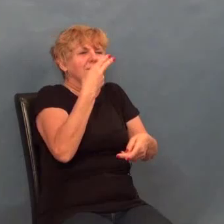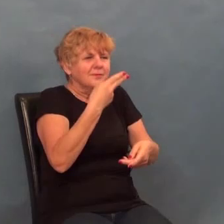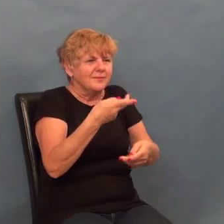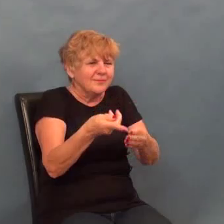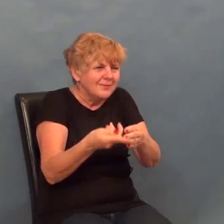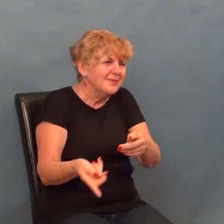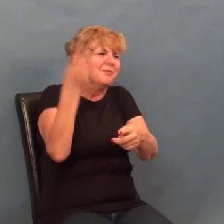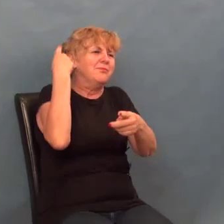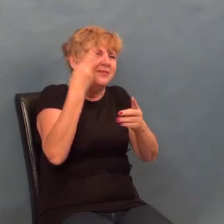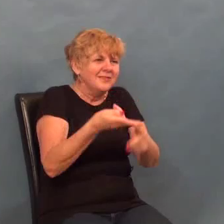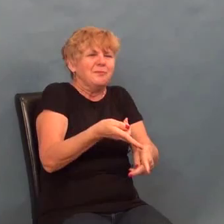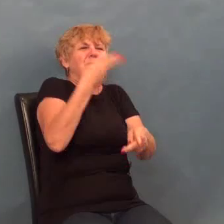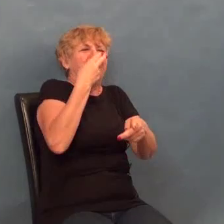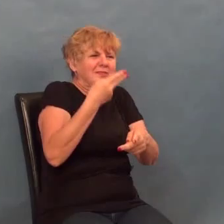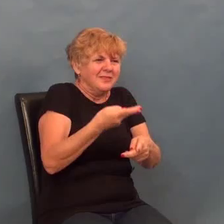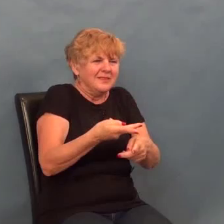On rzuca znowu i policjant znowu dostaje w twarz.